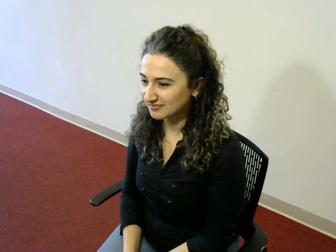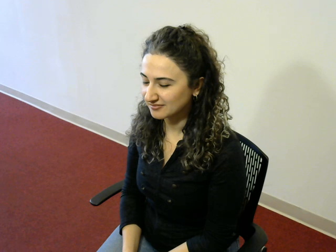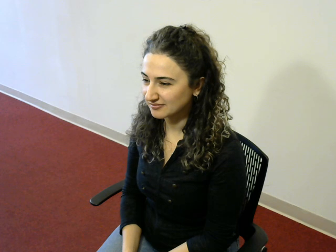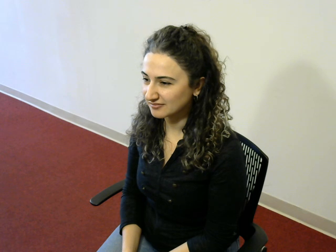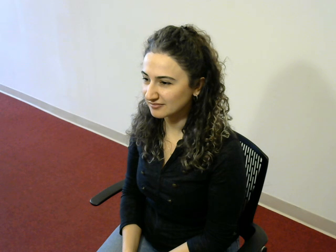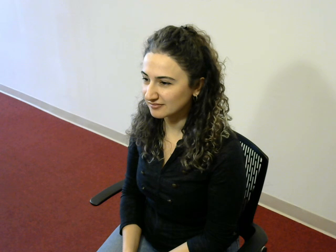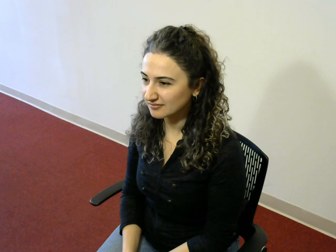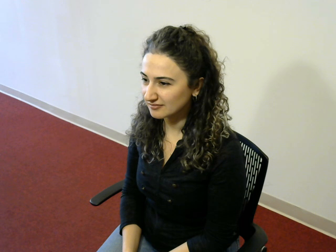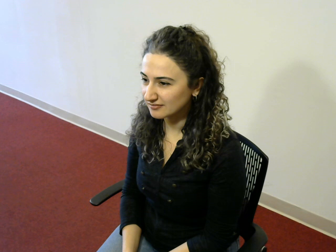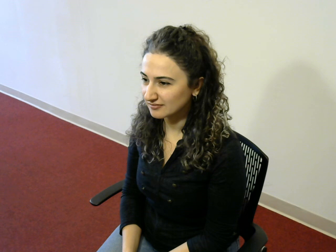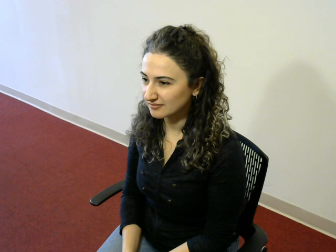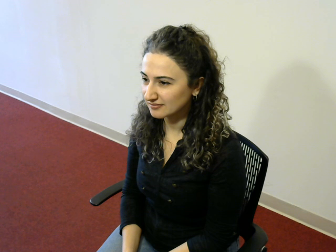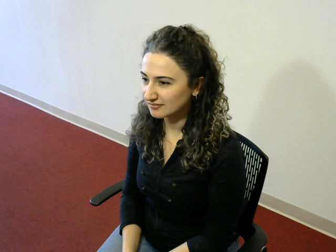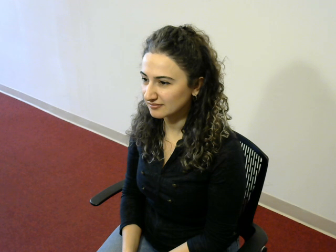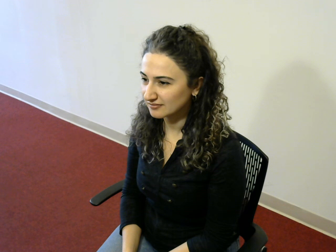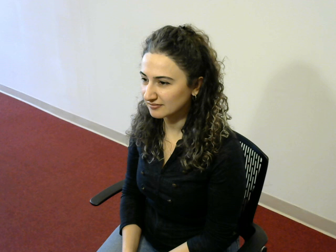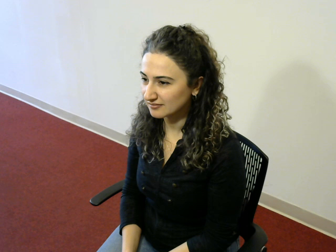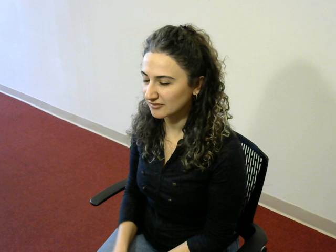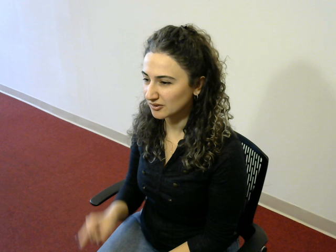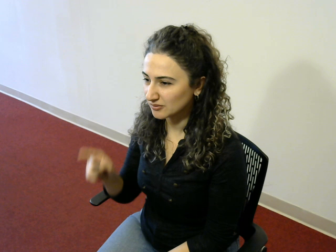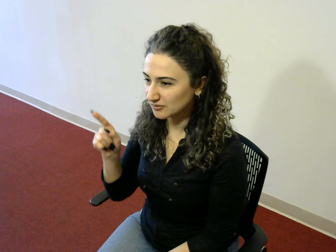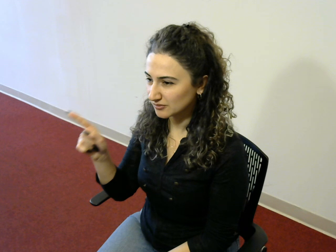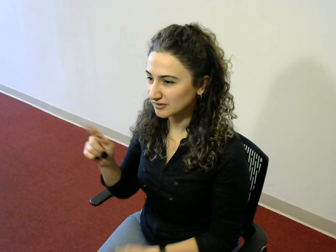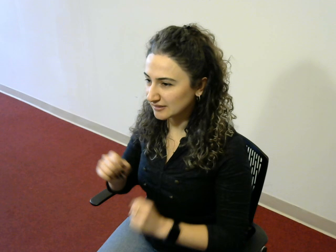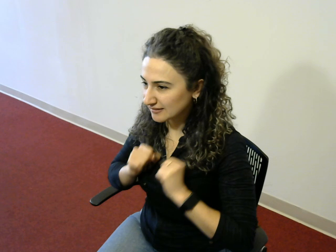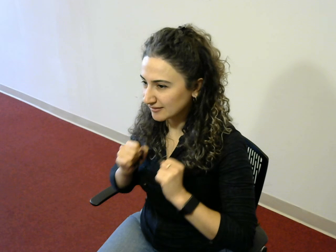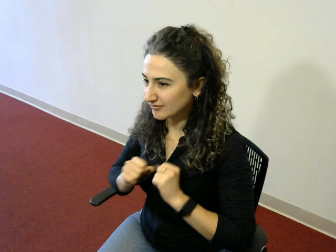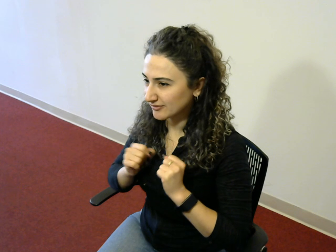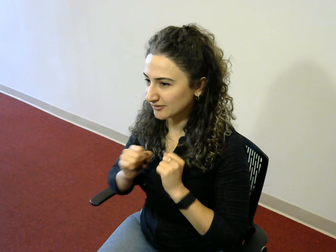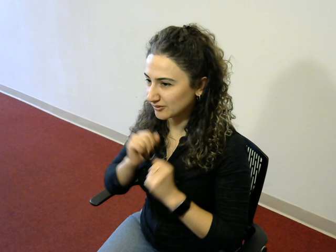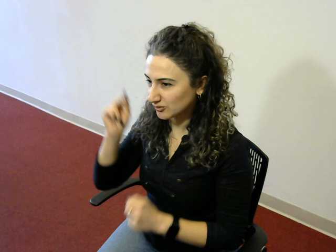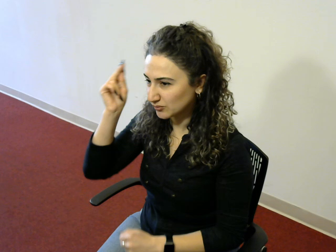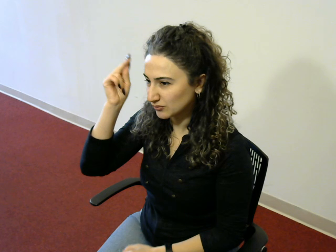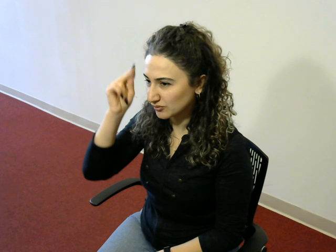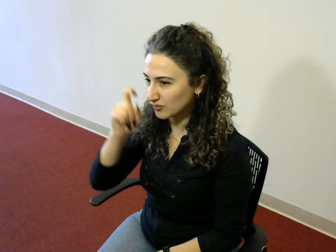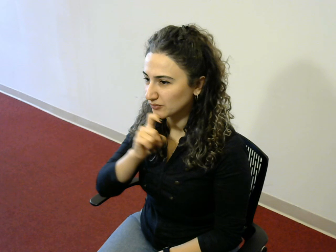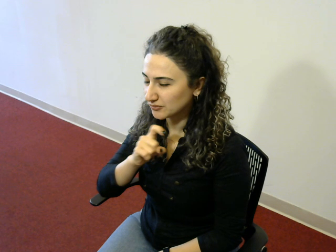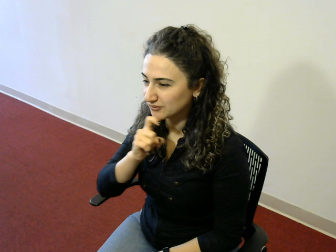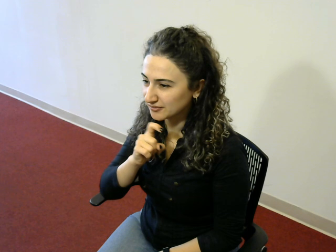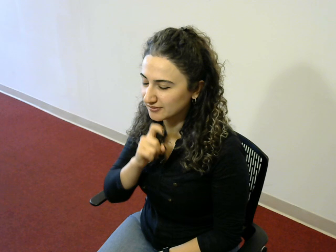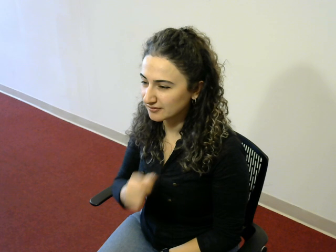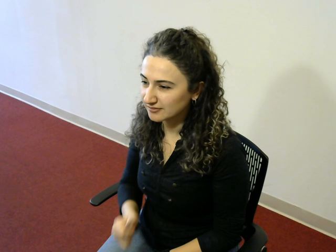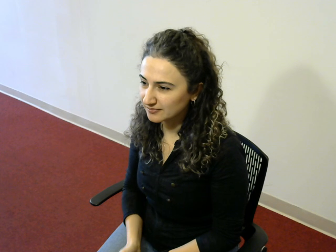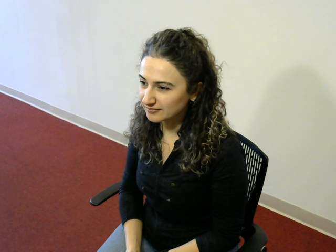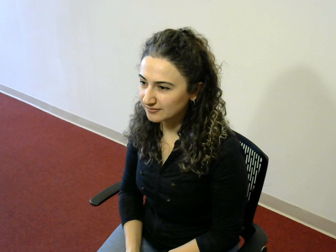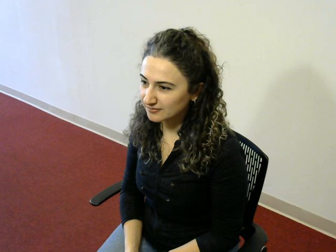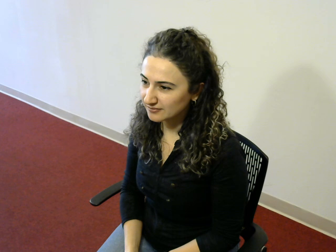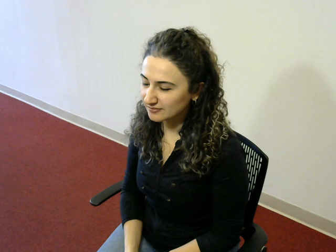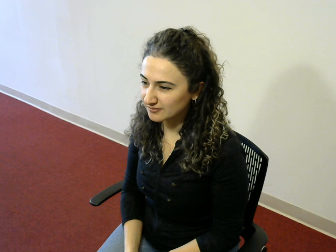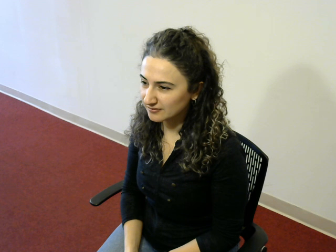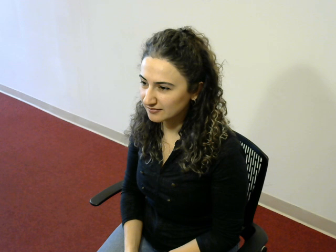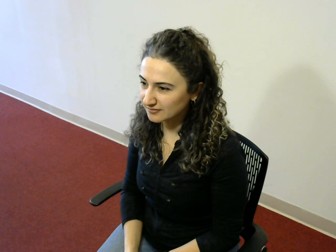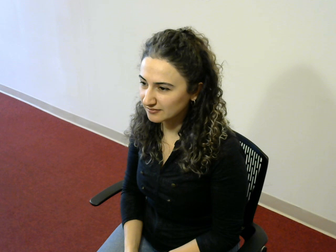O çalışqan şagirddir